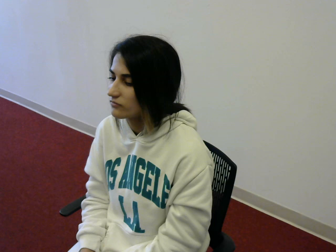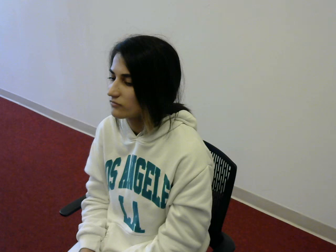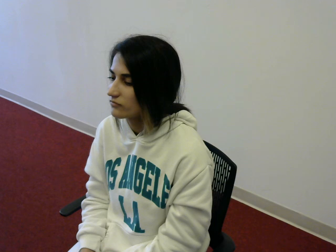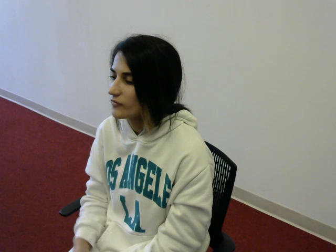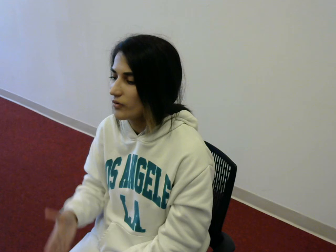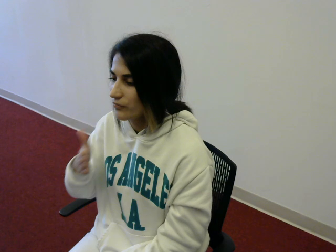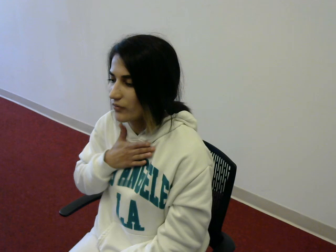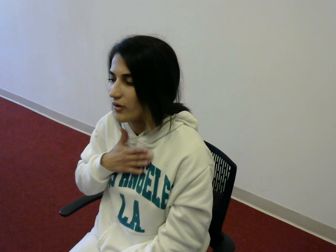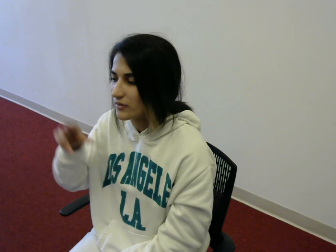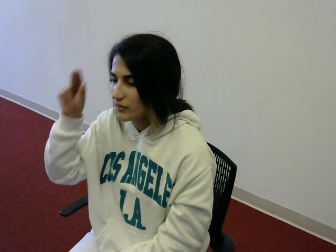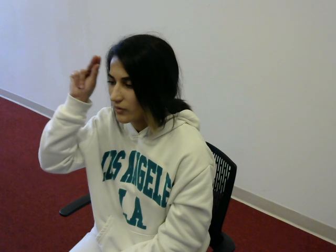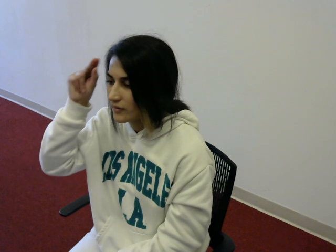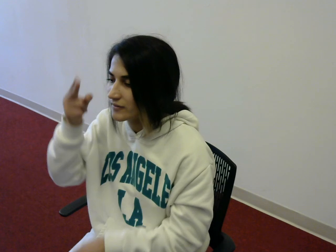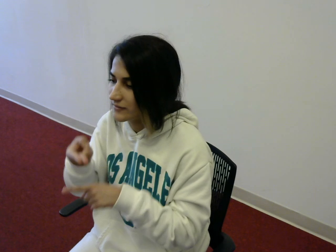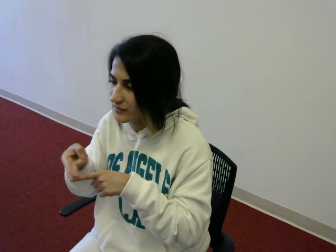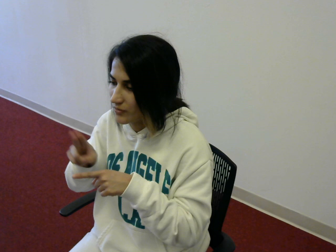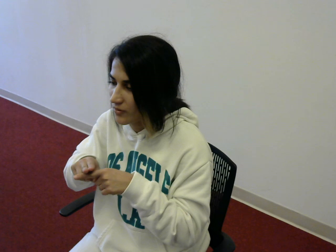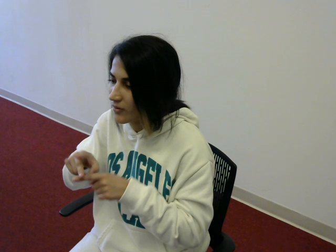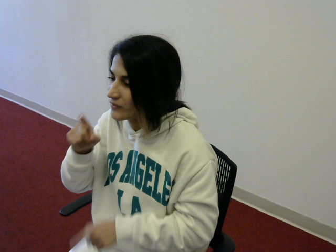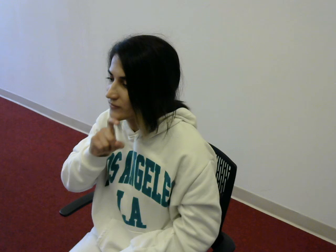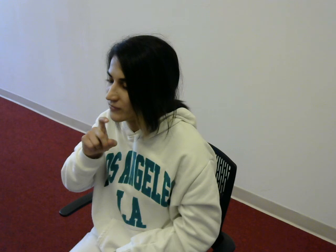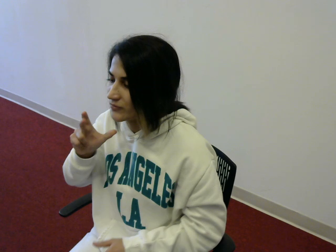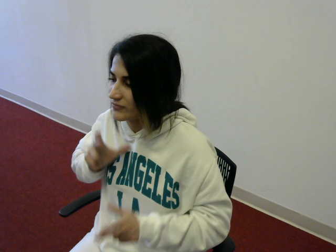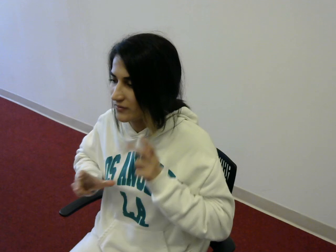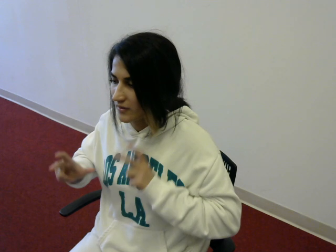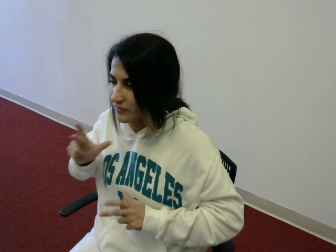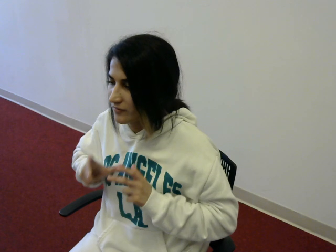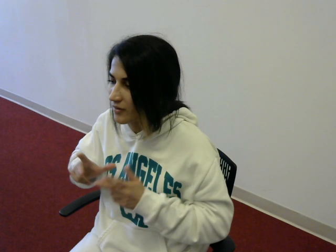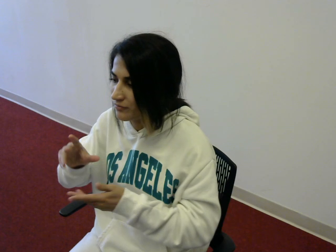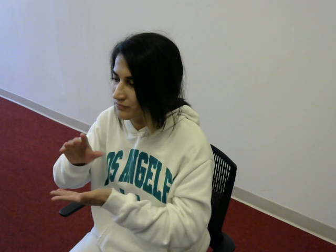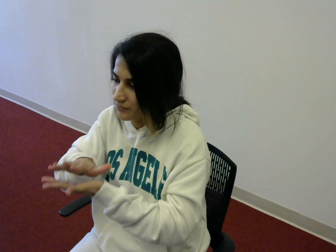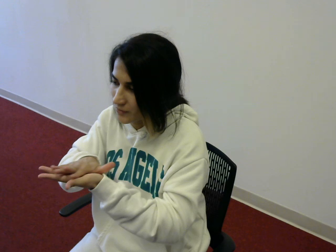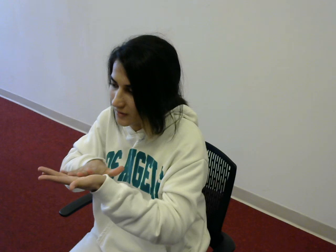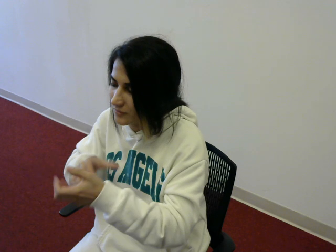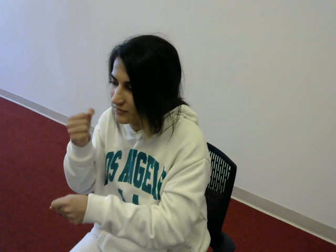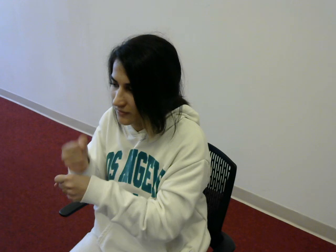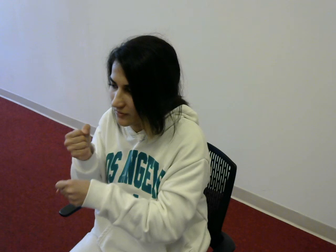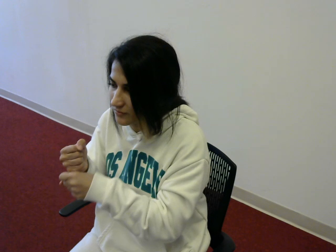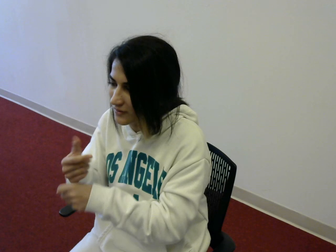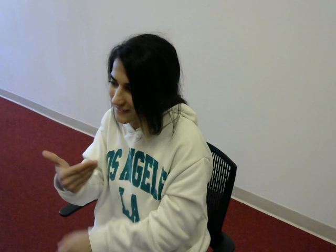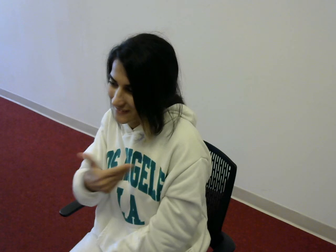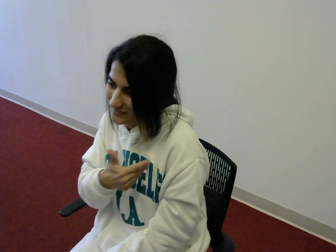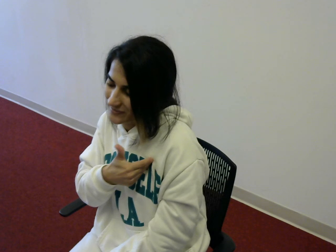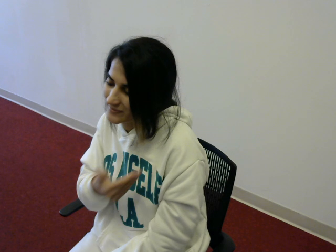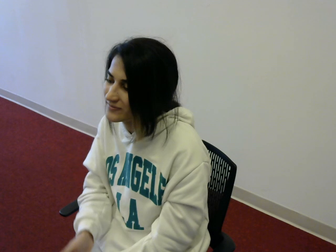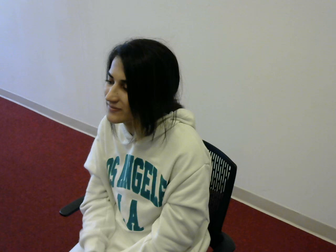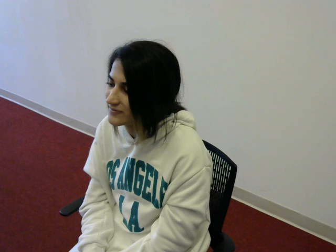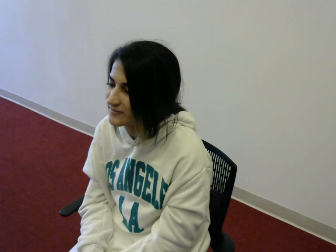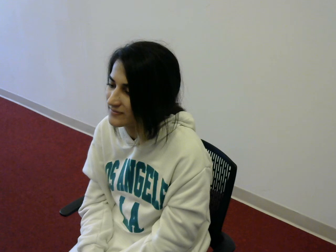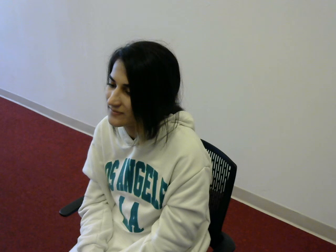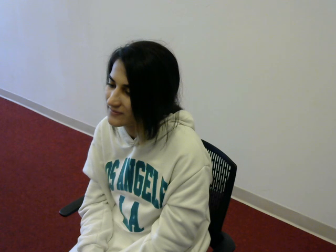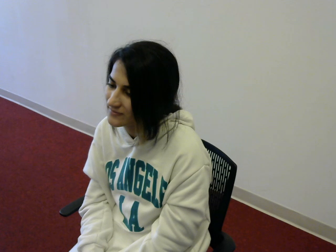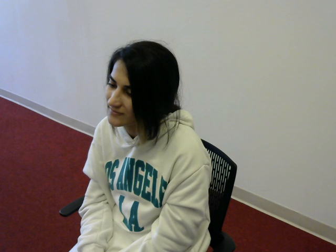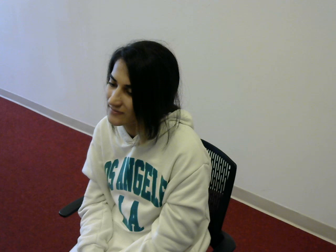Mən təhsilimi bu universitetdə davam etmək istəyirəm